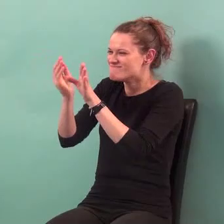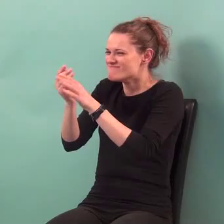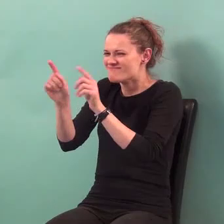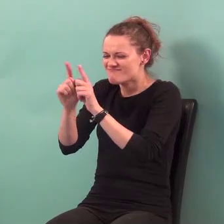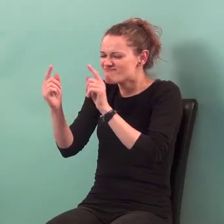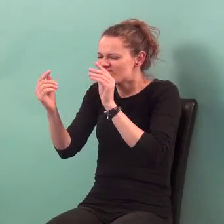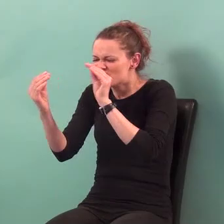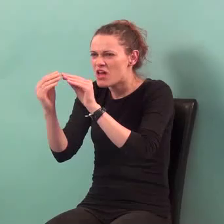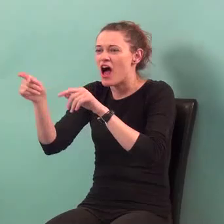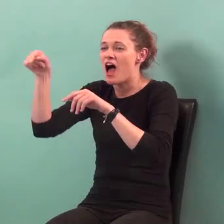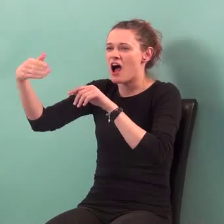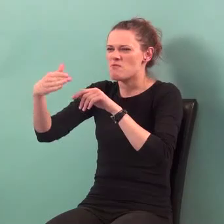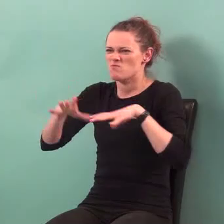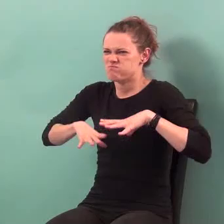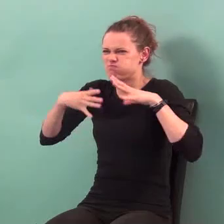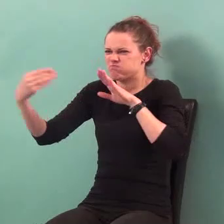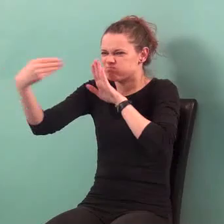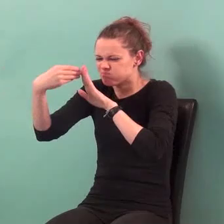Dotyka mordką akwarium, a ta ryba się zdenerwowała i też dotyka akwarium nosem.